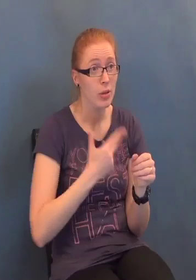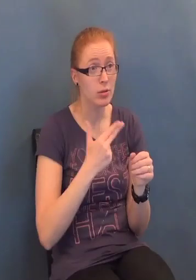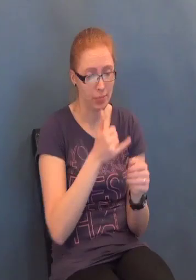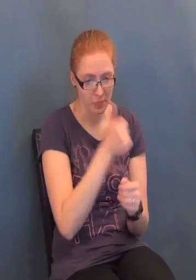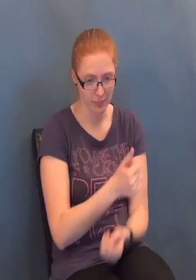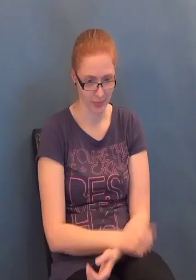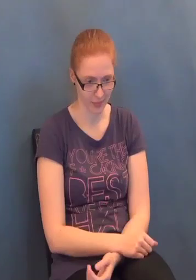Piątek, sobota i niedziela?